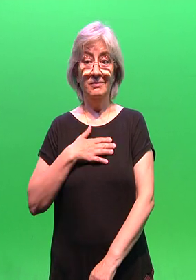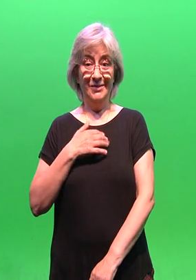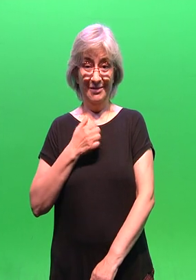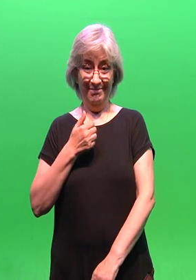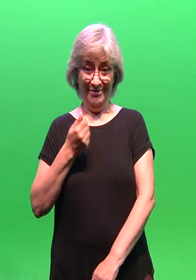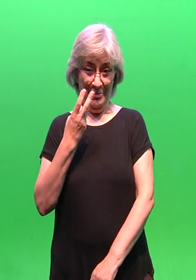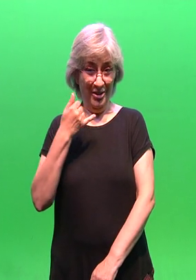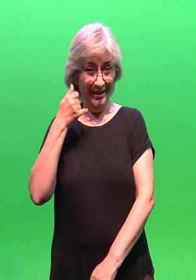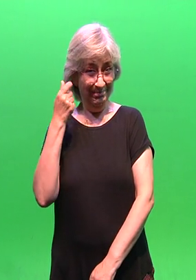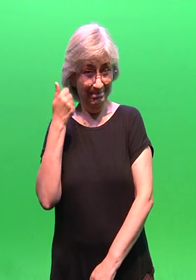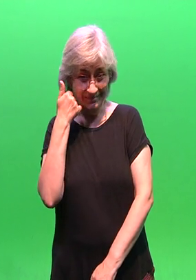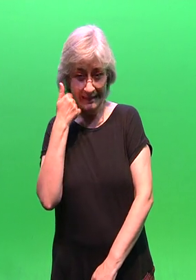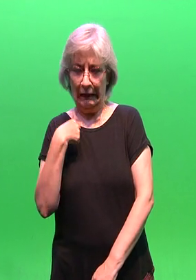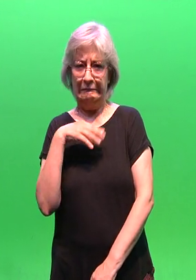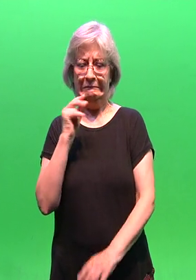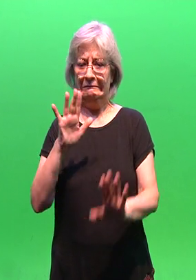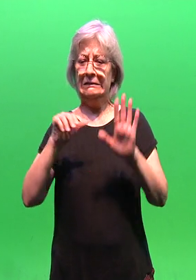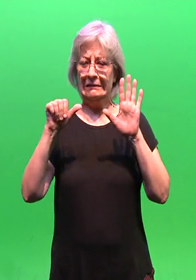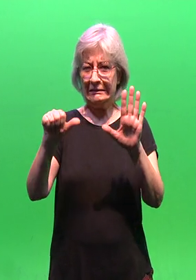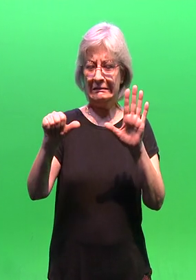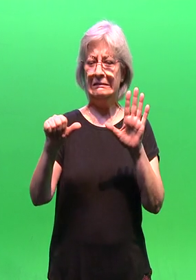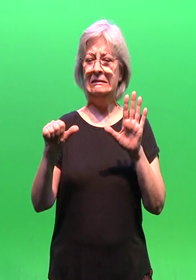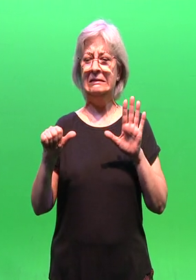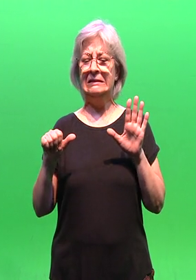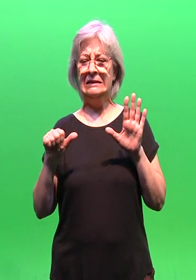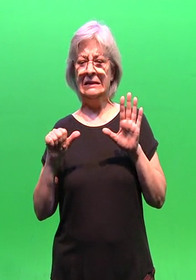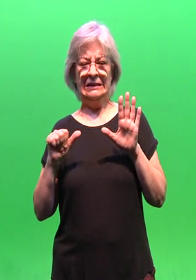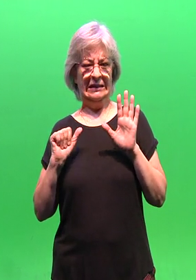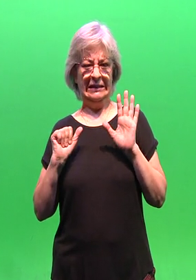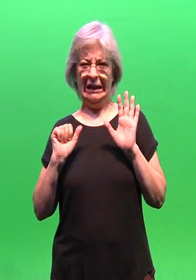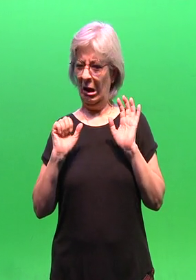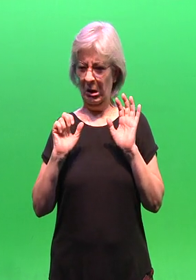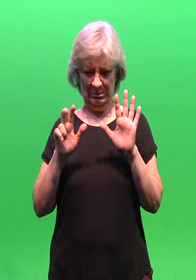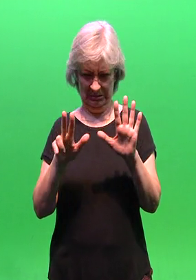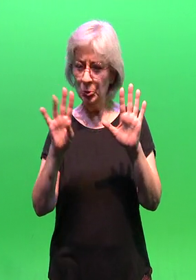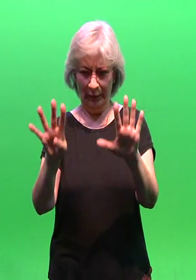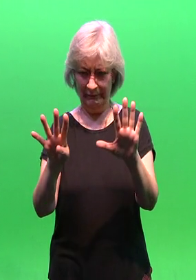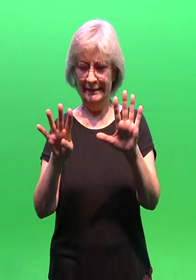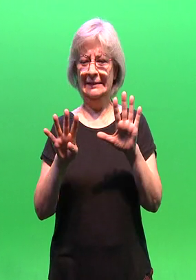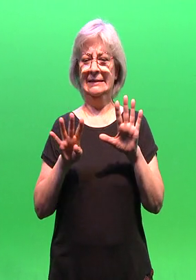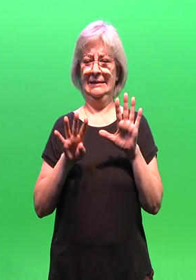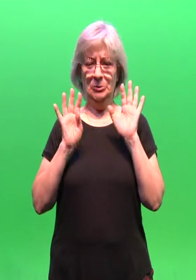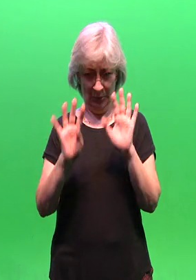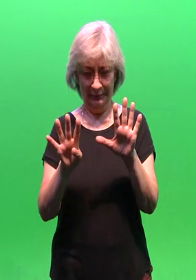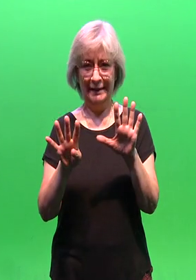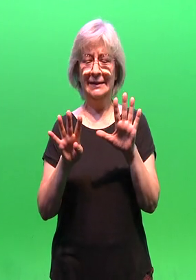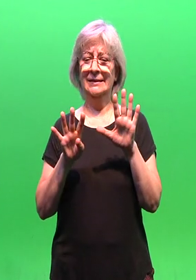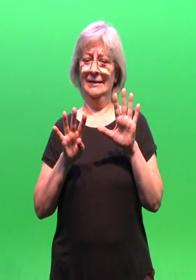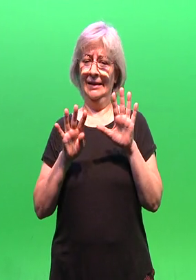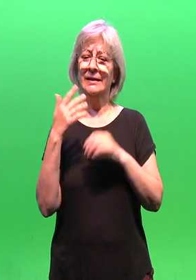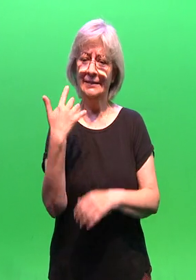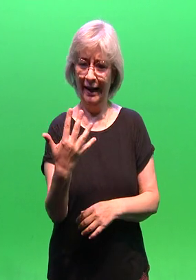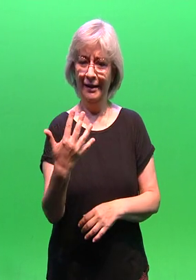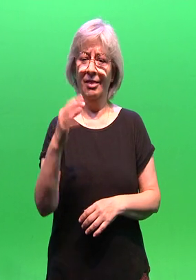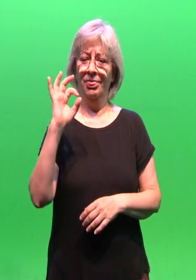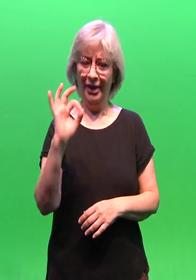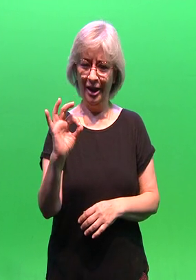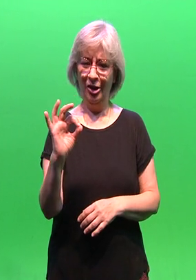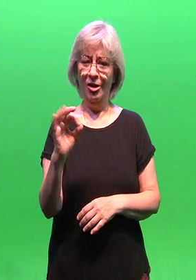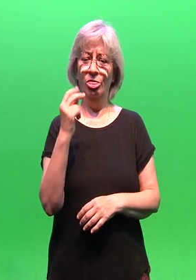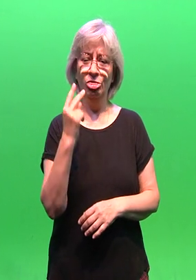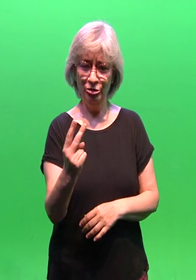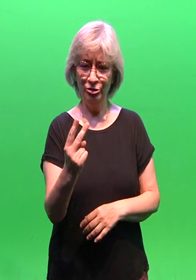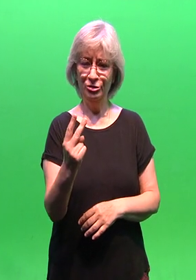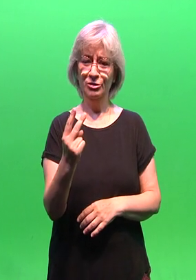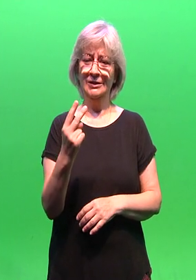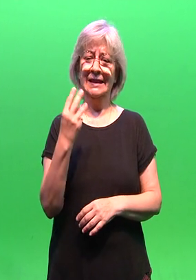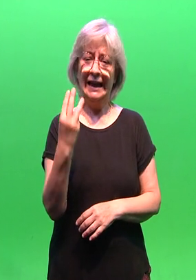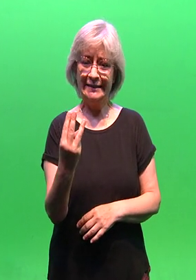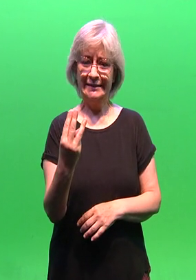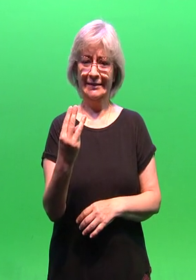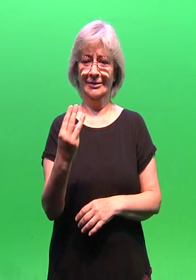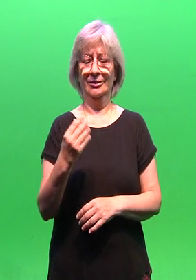M'he oblidat del meu número de mòbil. Crec que és el sis, vuit, no, nou, nou, cinc, zero, dos, tres.